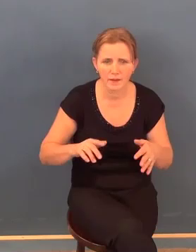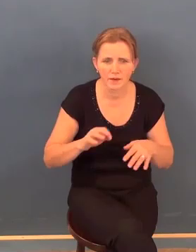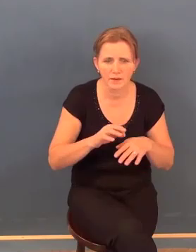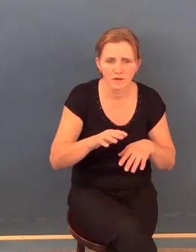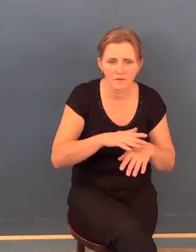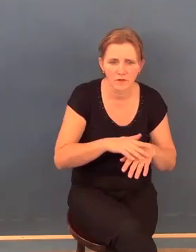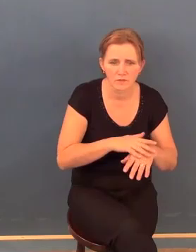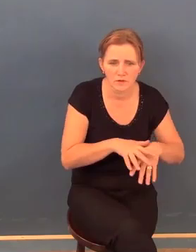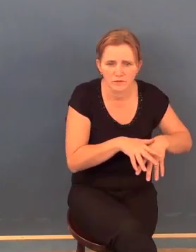Woda płynie.